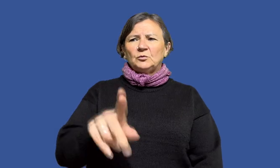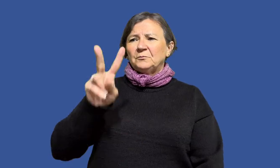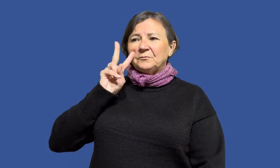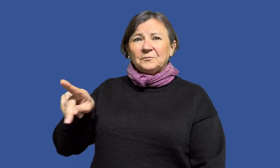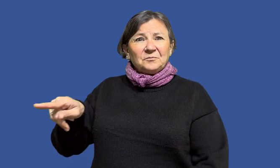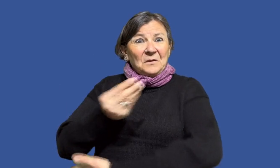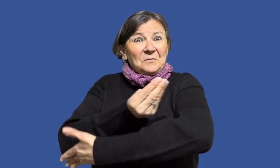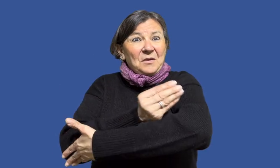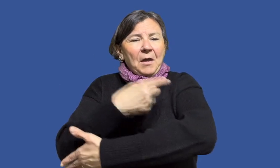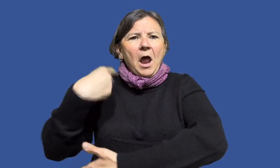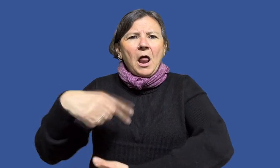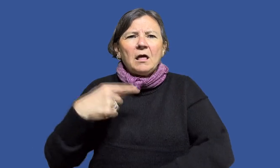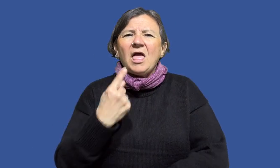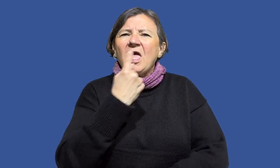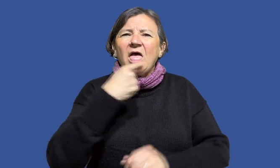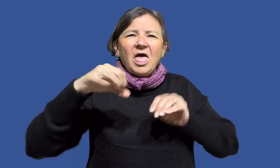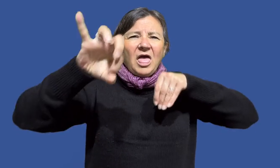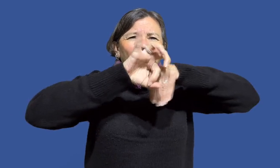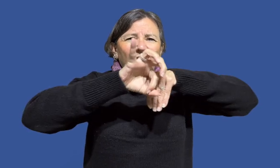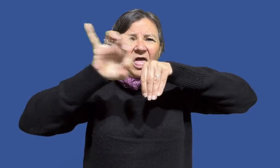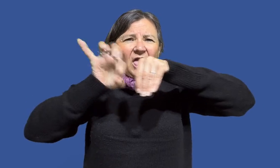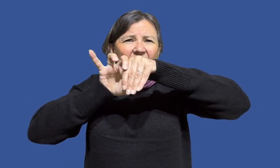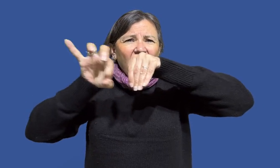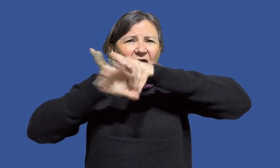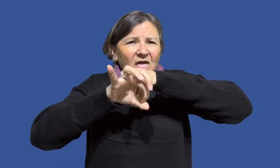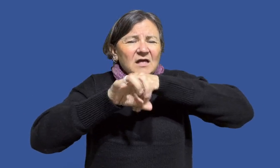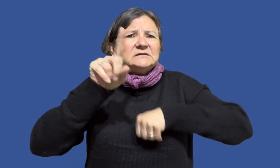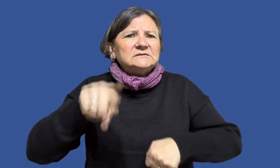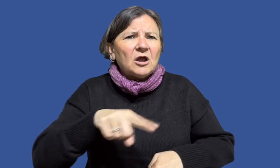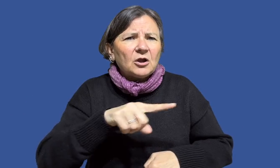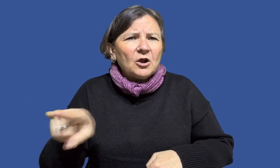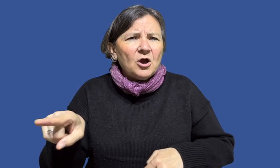Has vist si el nadó té llagues a la llengua?